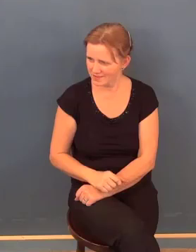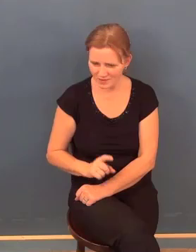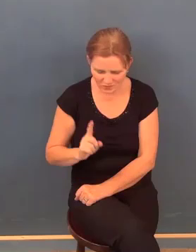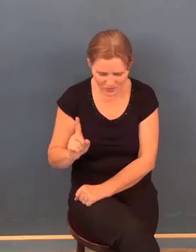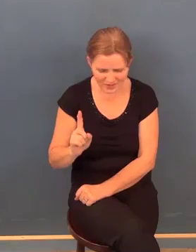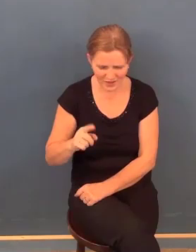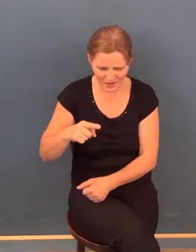Poczekaj.